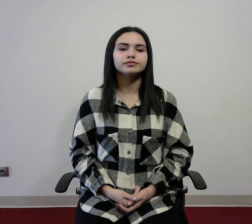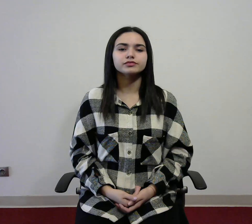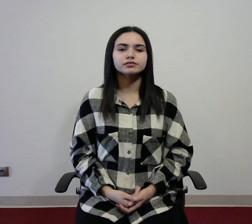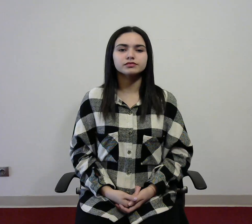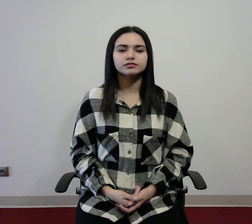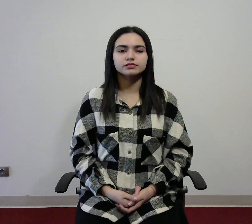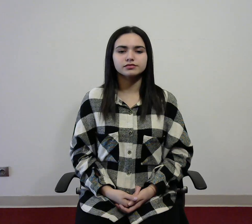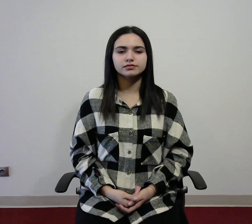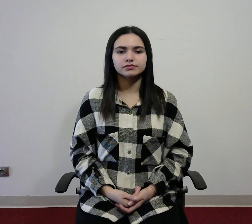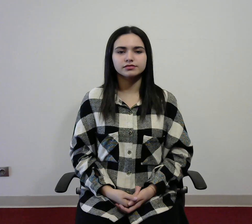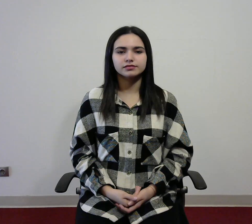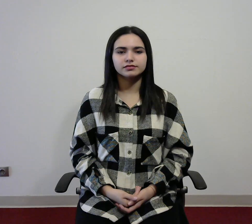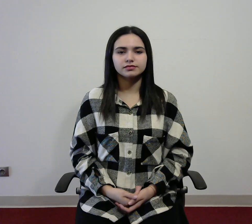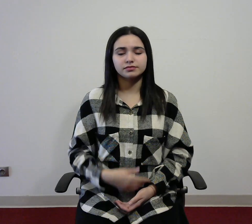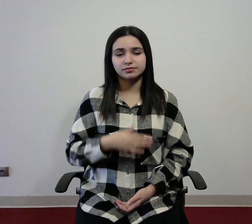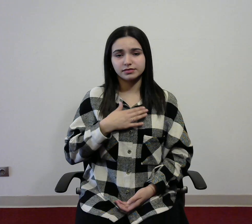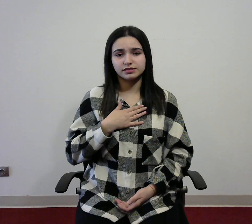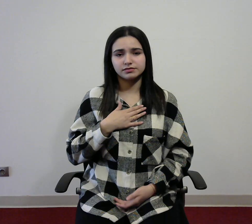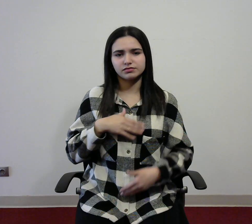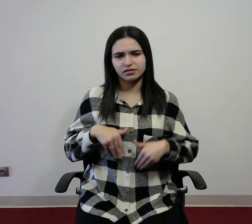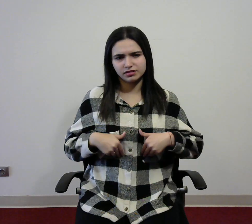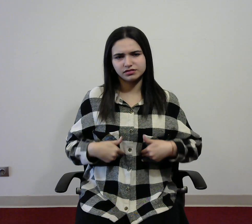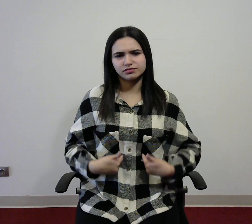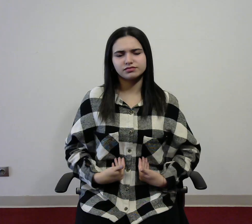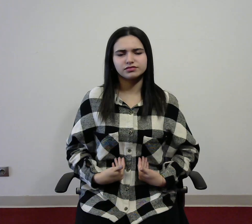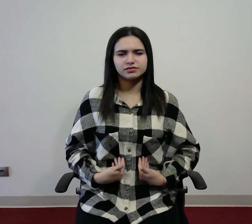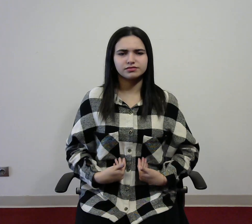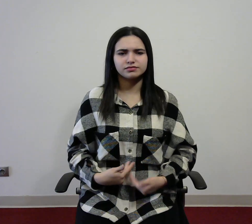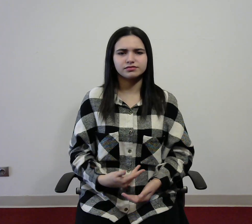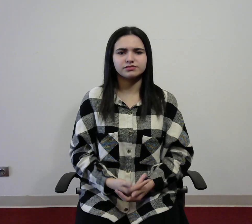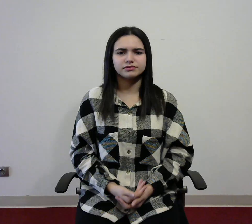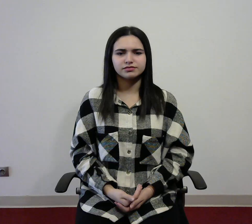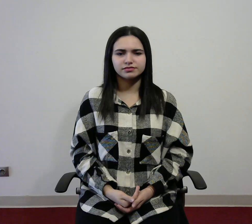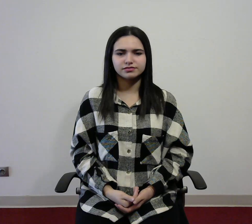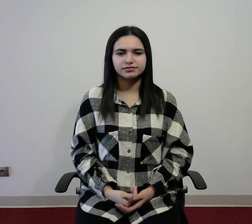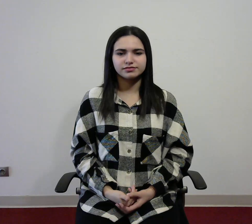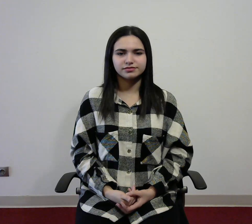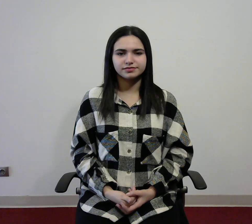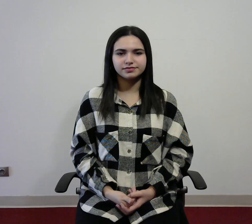Mən acmışam